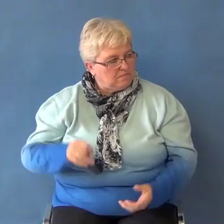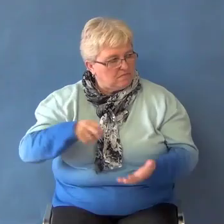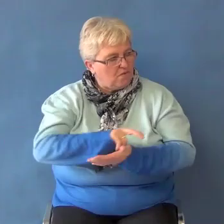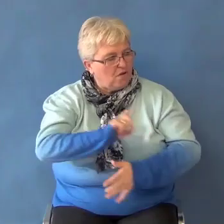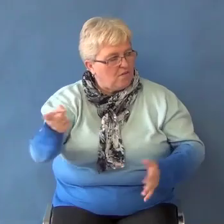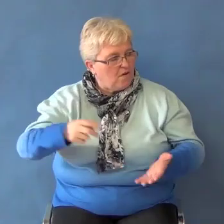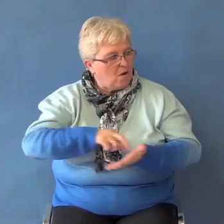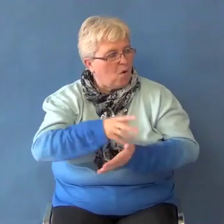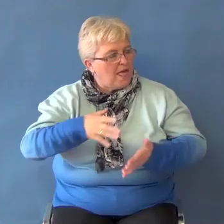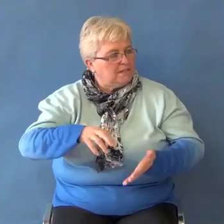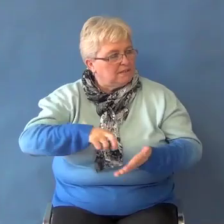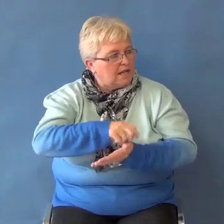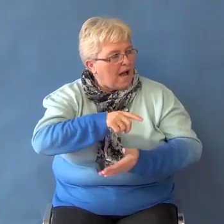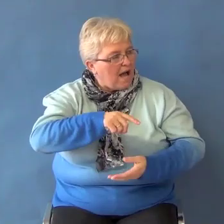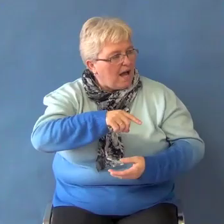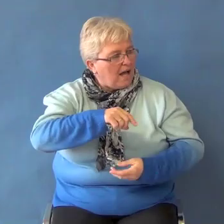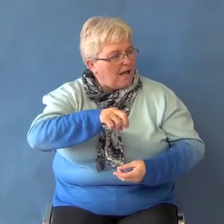Nie wolno przechodzić przez ulice, nie przez ulicę.